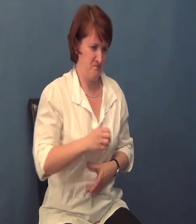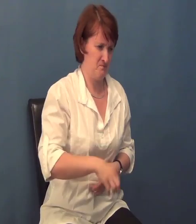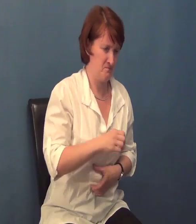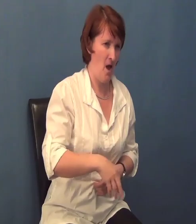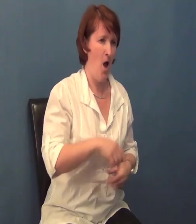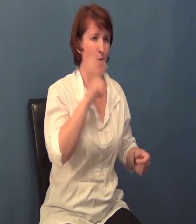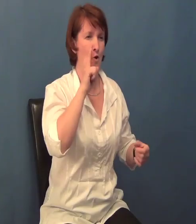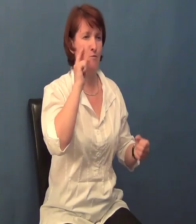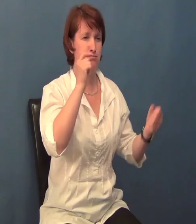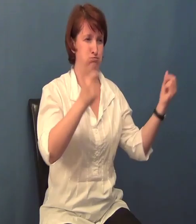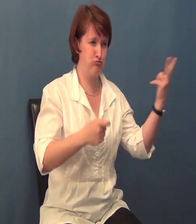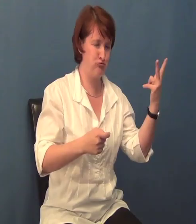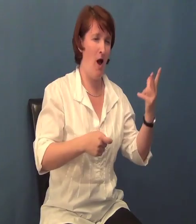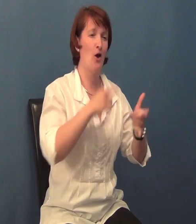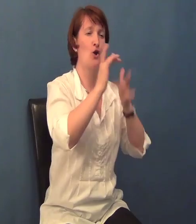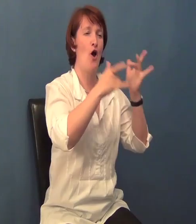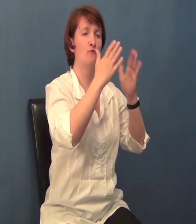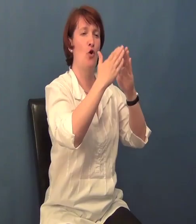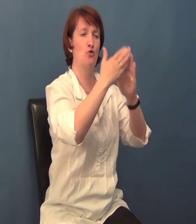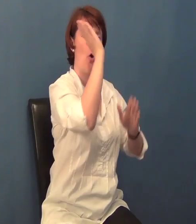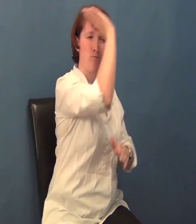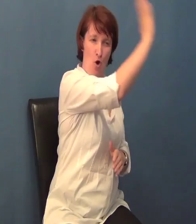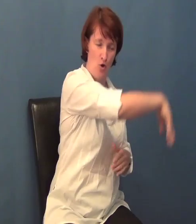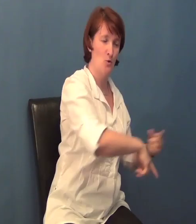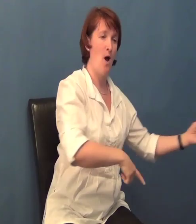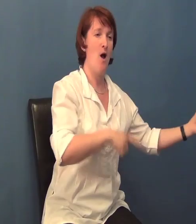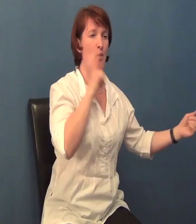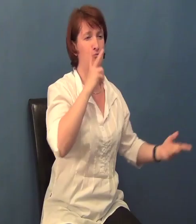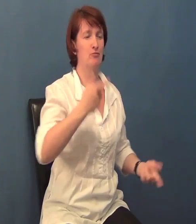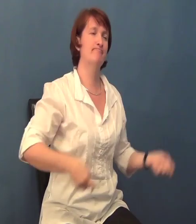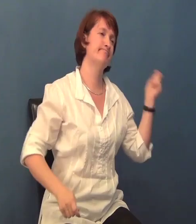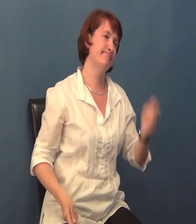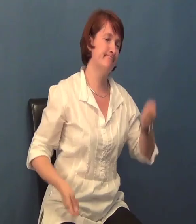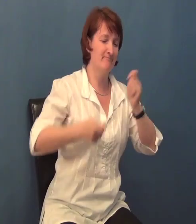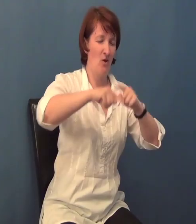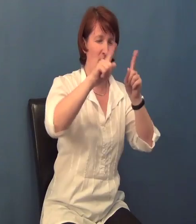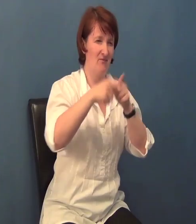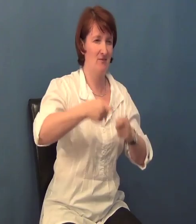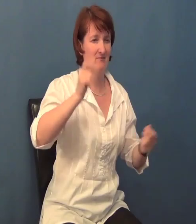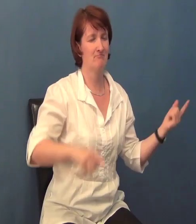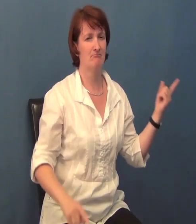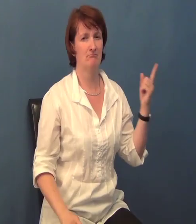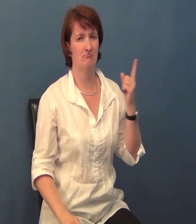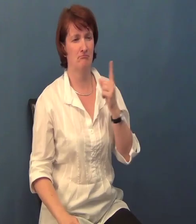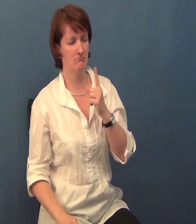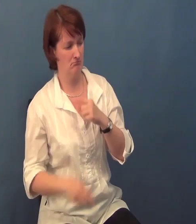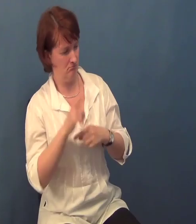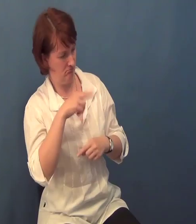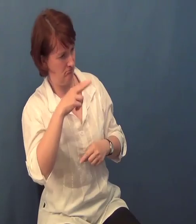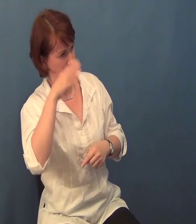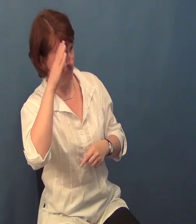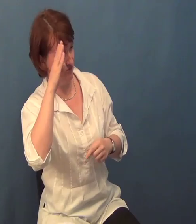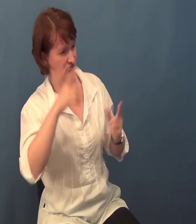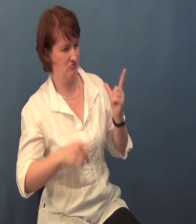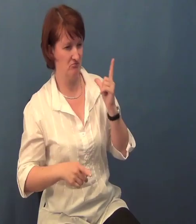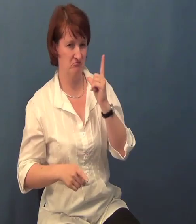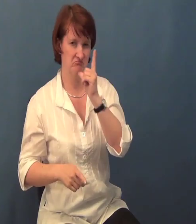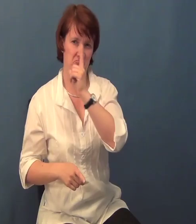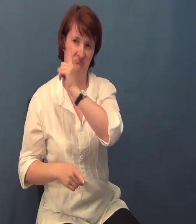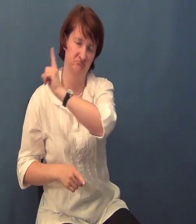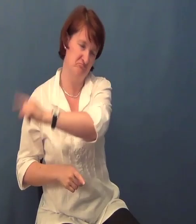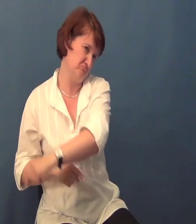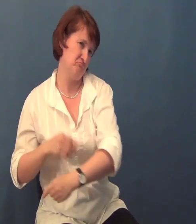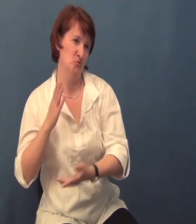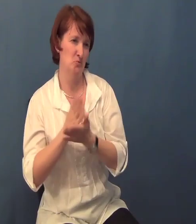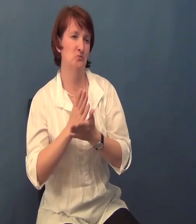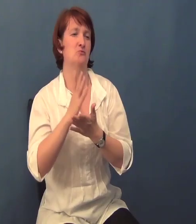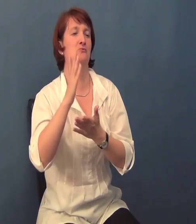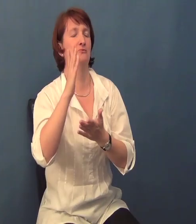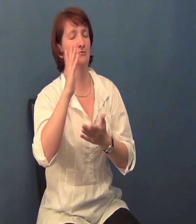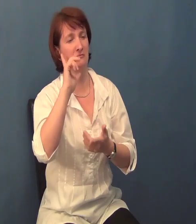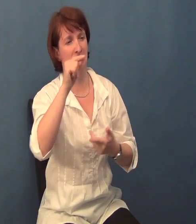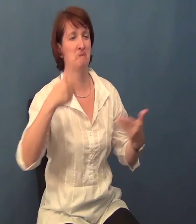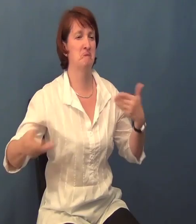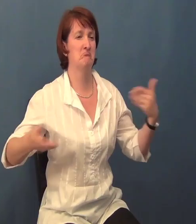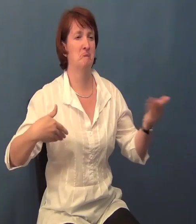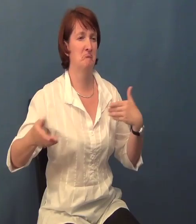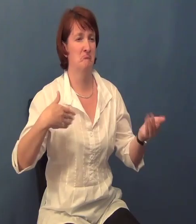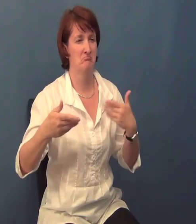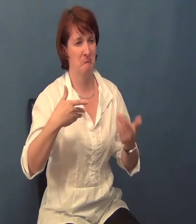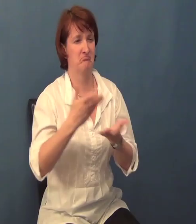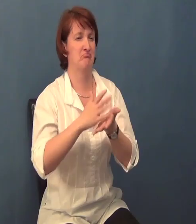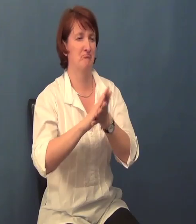Trzech chłopców, a ten chłopiec na rowerze pojechał do domu, trzech chłopców gra, wiesz, jakby w ping-ponga odbijają piłeczkę, podchodzą i przechodzą, a pan przygląda im się, pozdrawiają się, odchodzą, koniec, idą sobie, koniec.